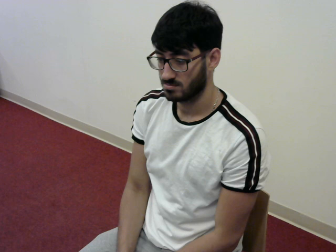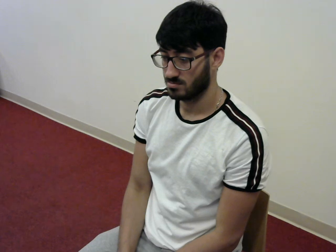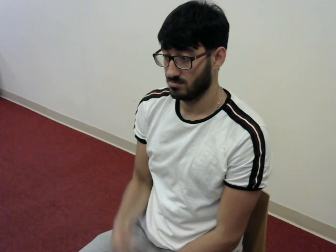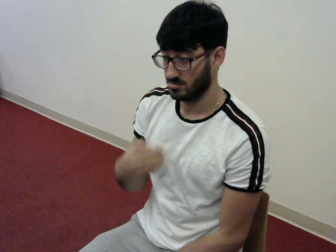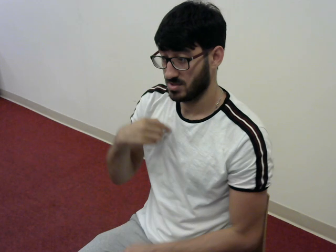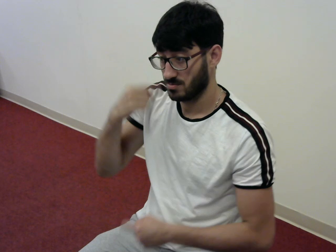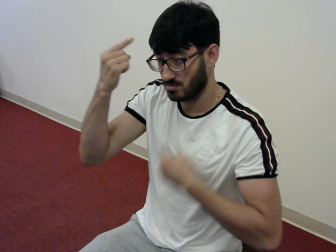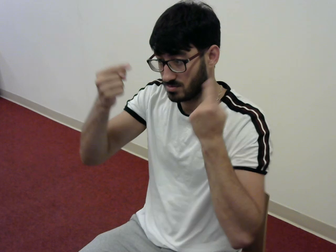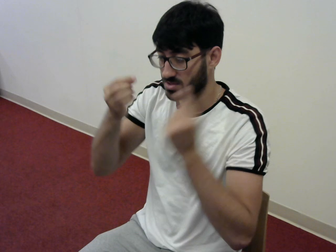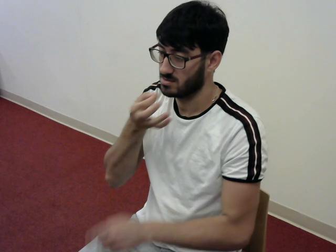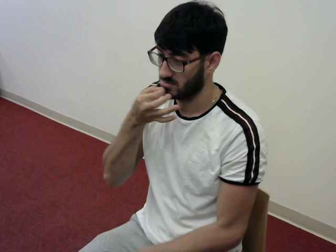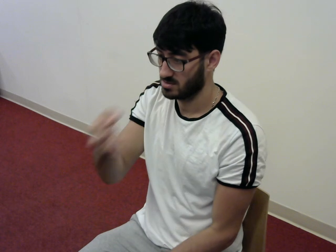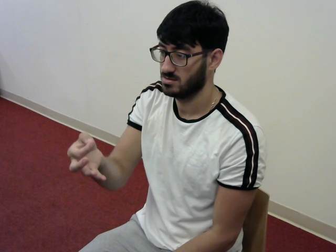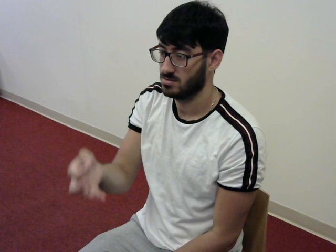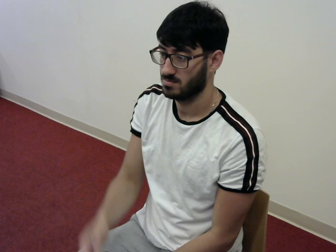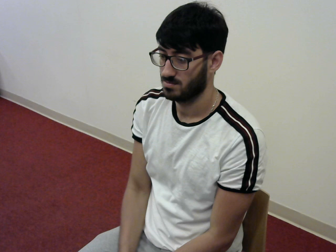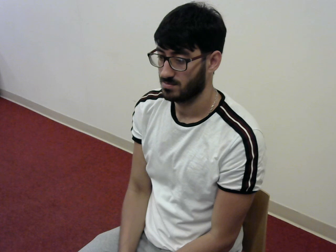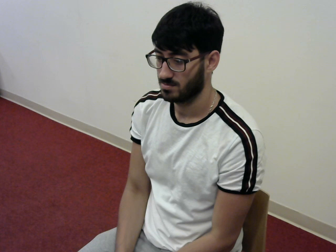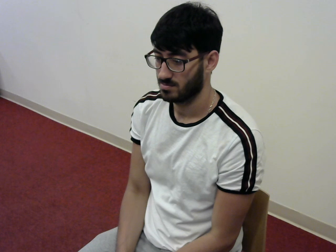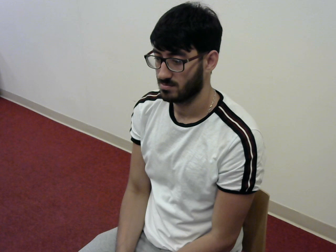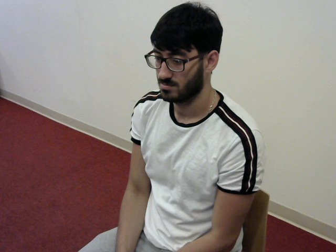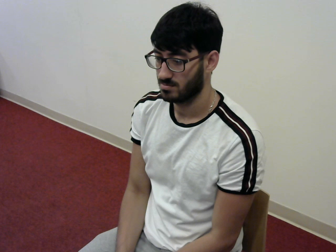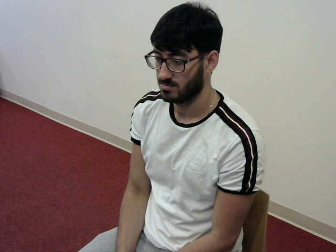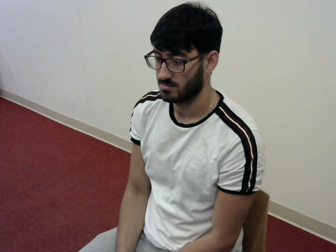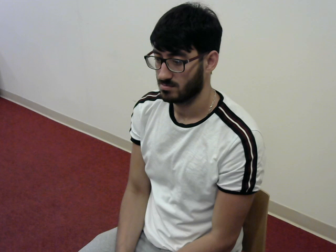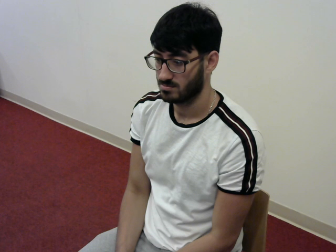Mən fikirləşim, deyərəm